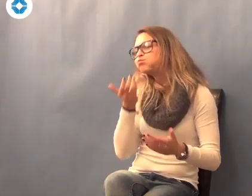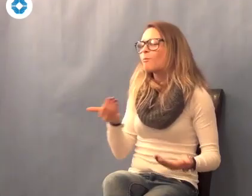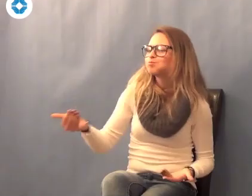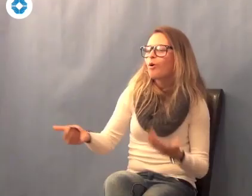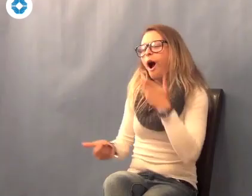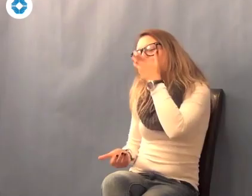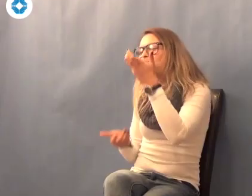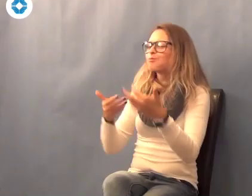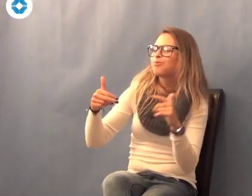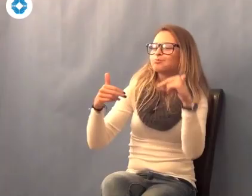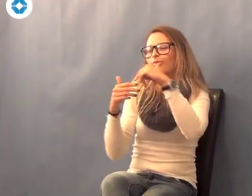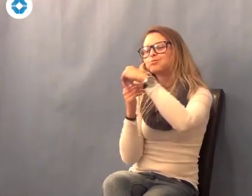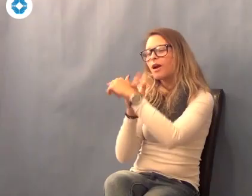Szli i jedli gruszki.